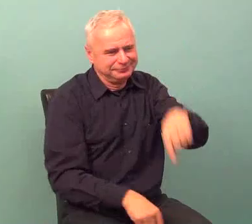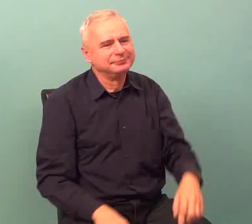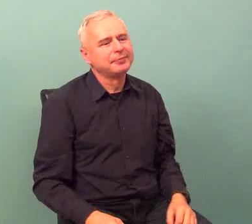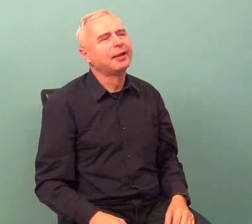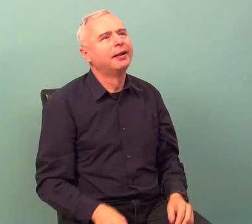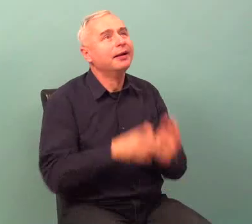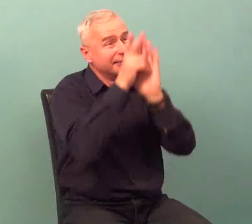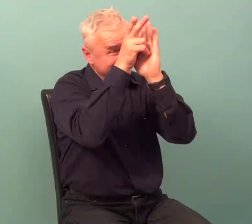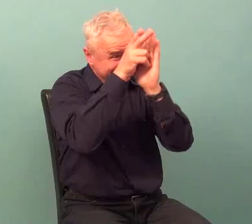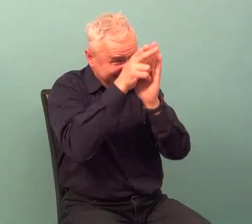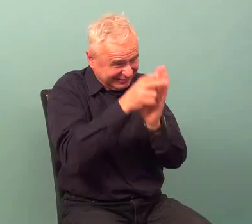Kamera śledzi jej ruch.